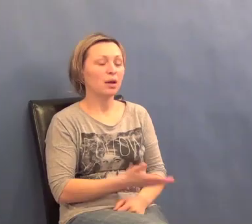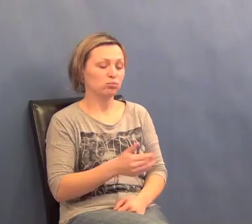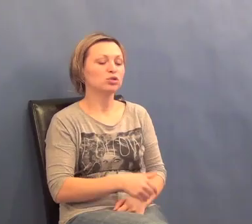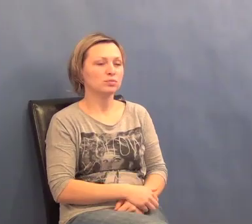Może.